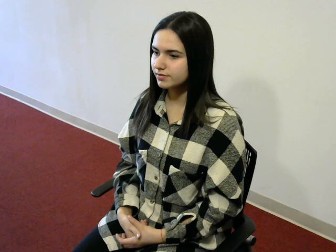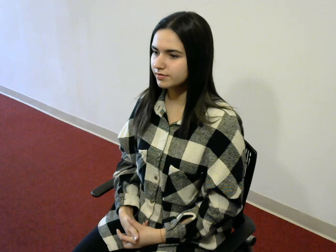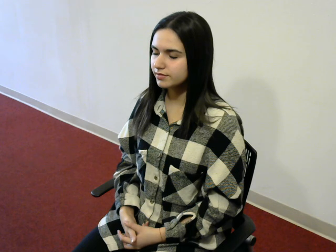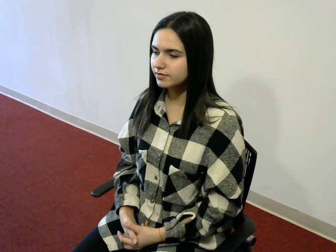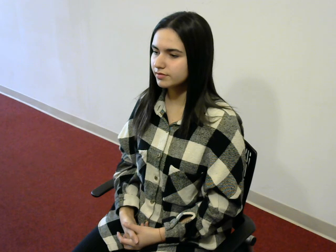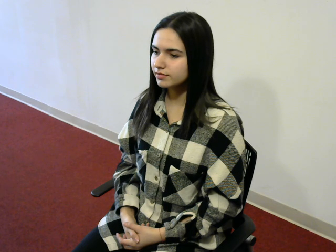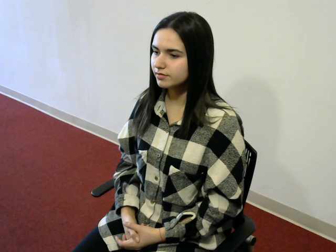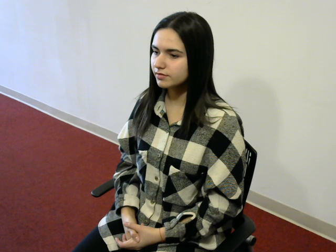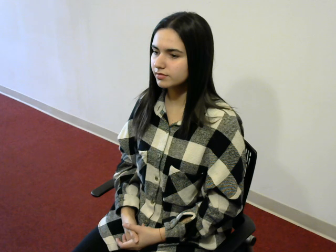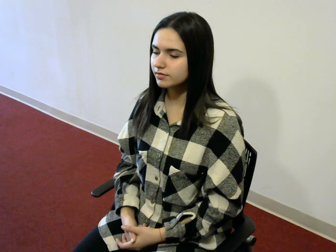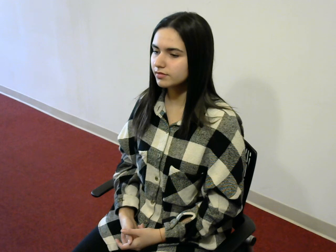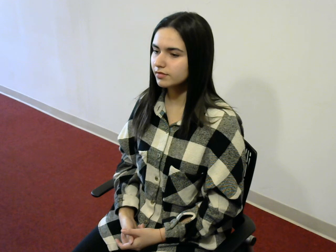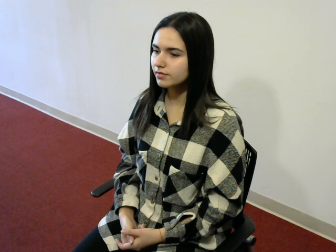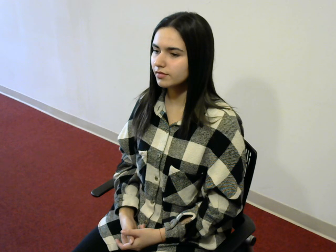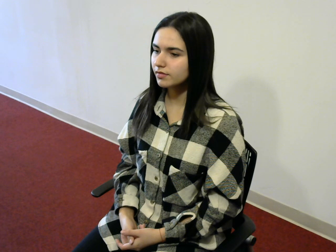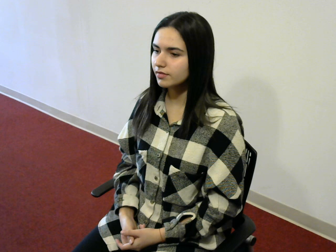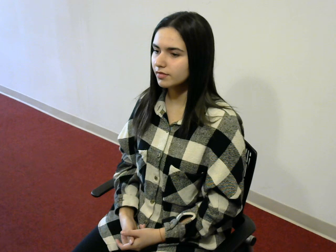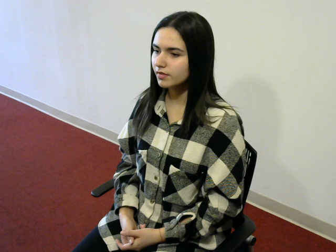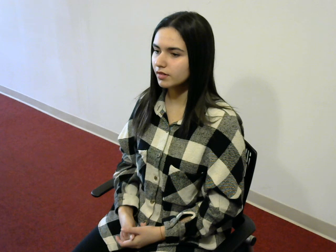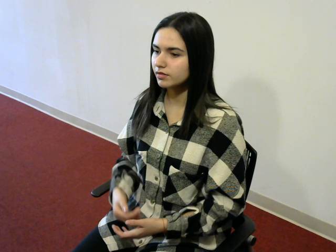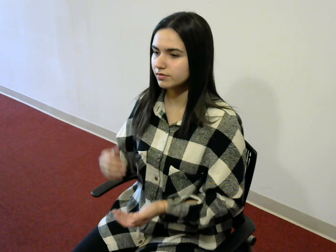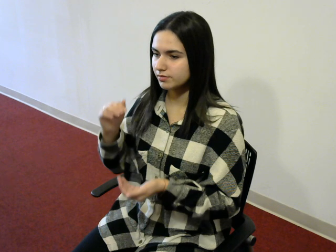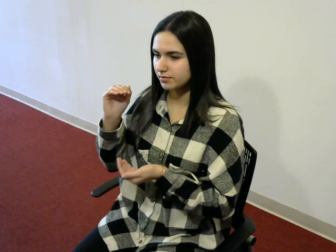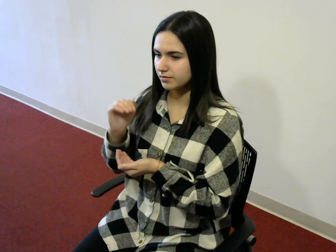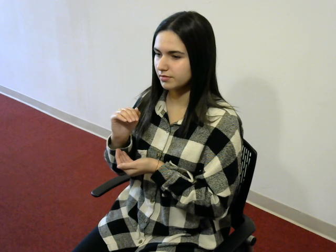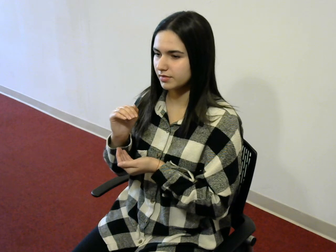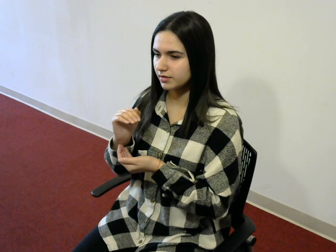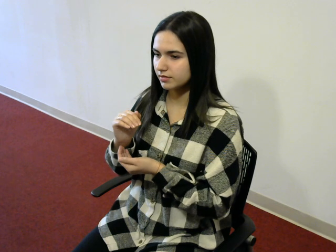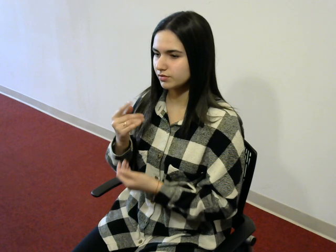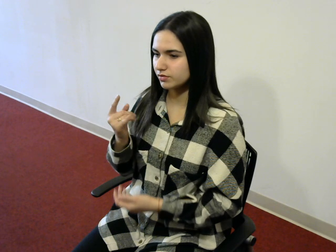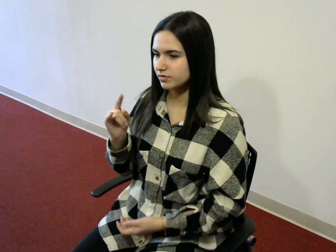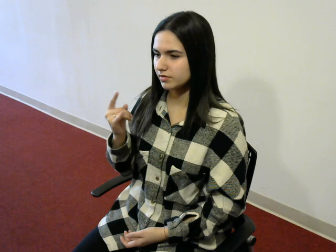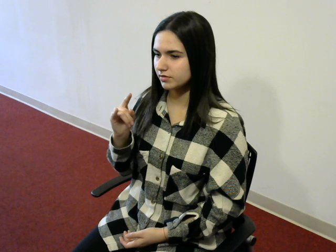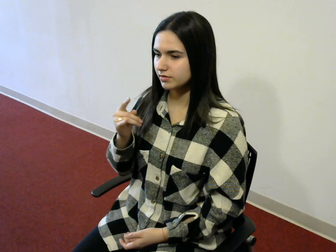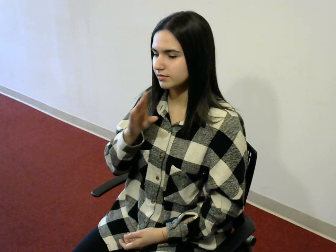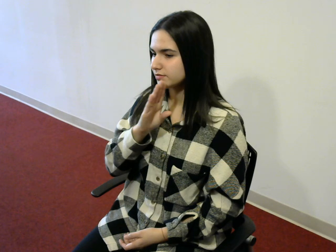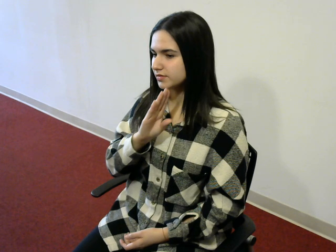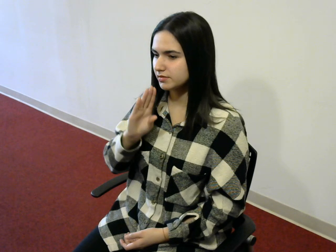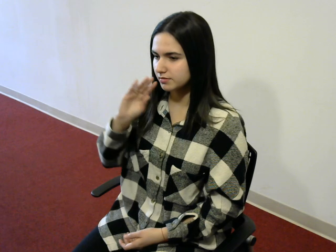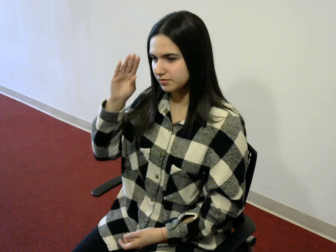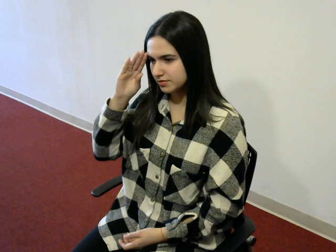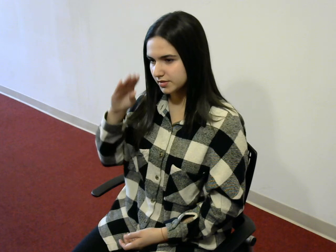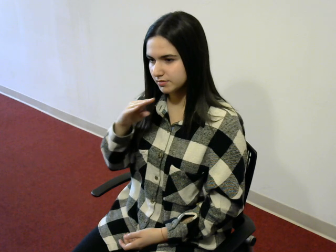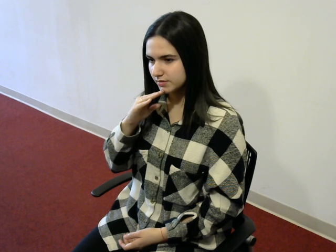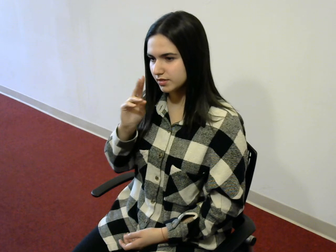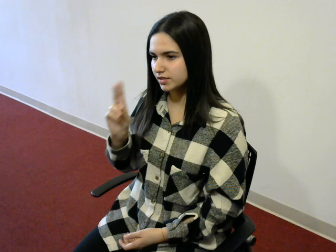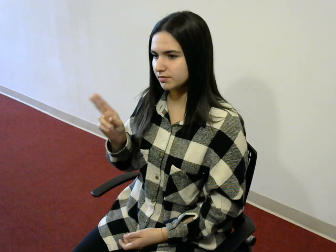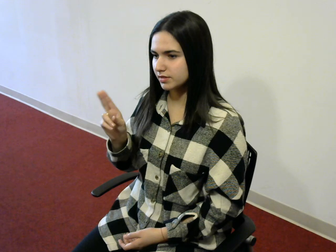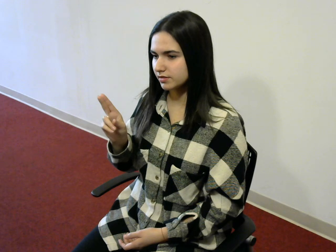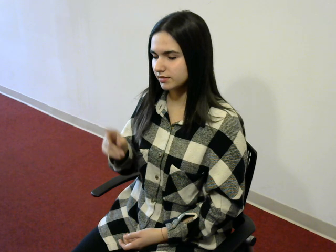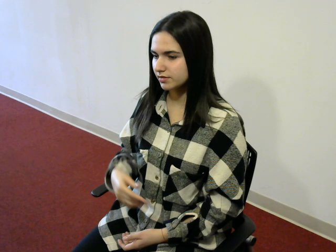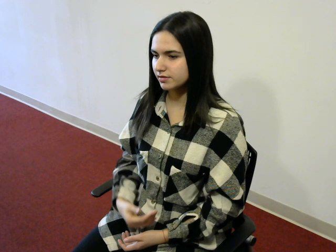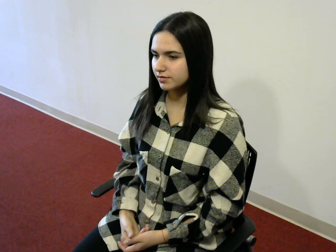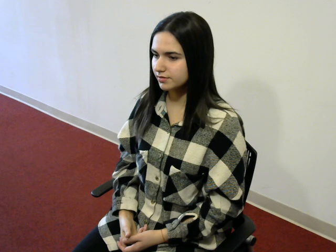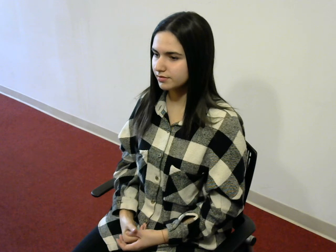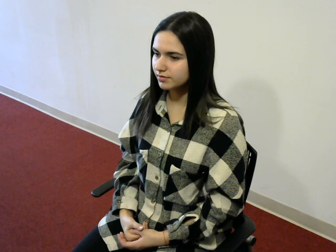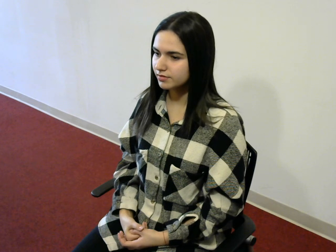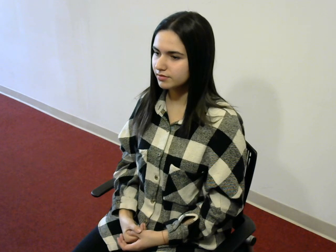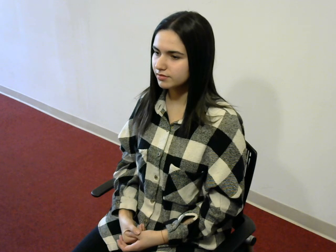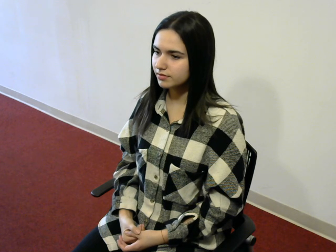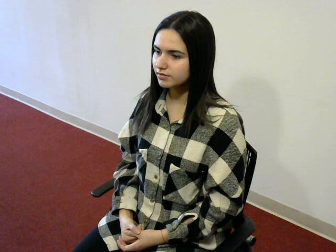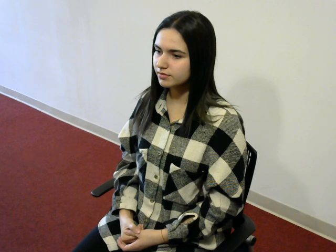Körpə uşağın valideyni kimdir?